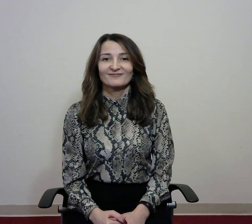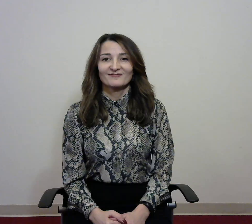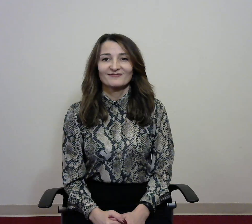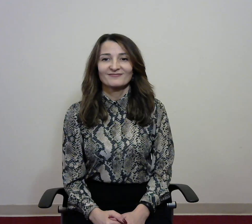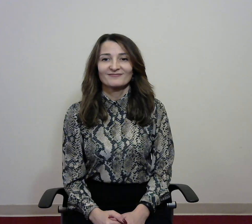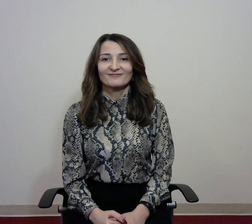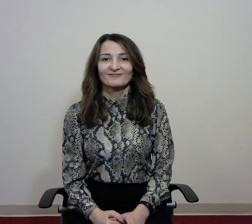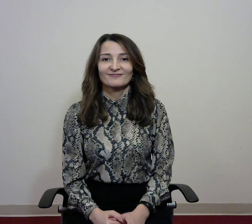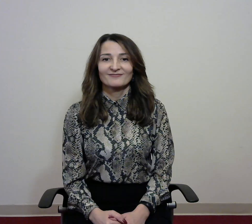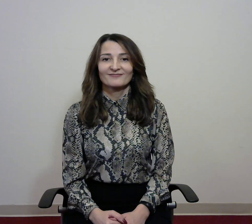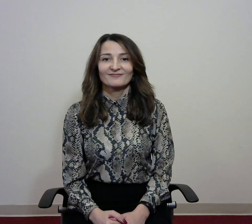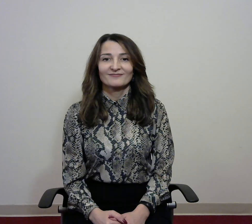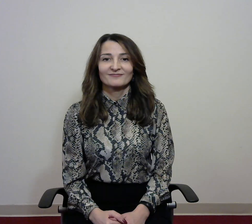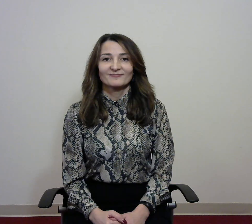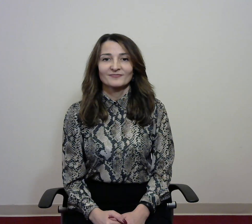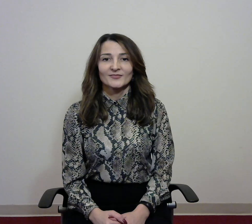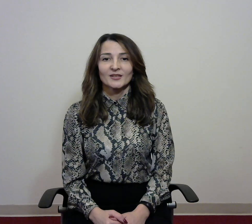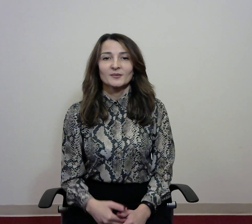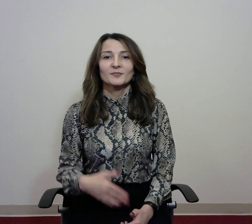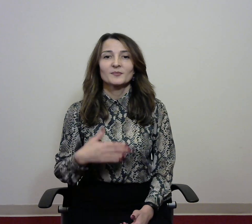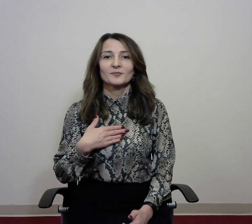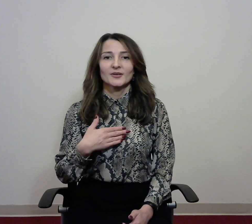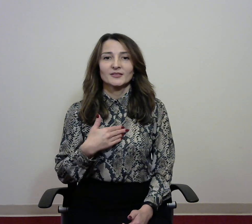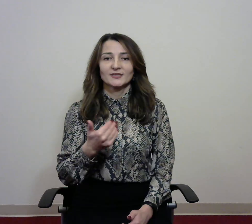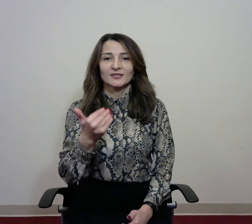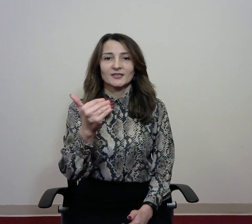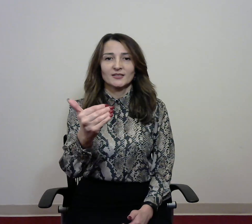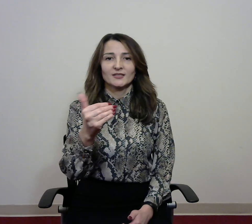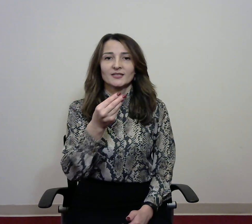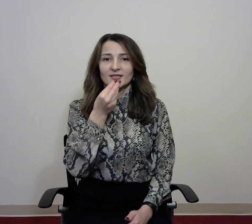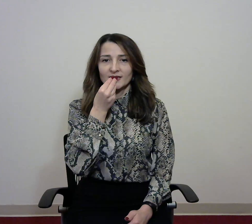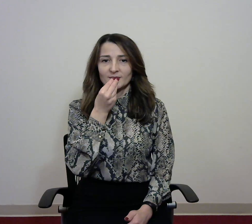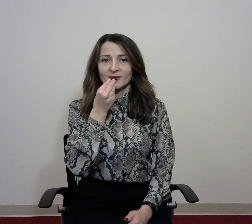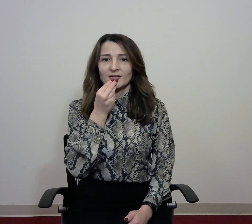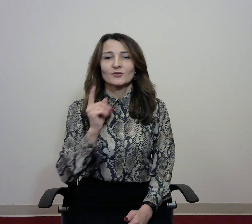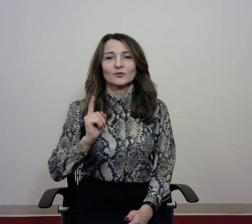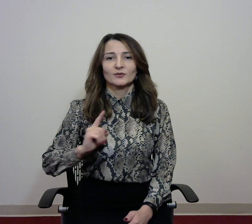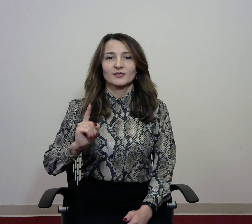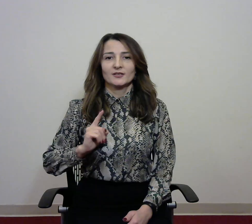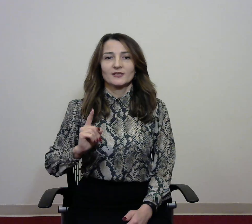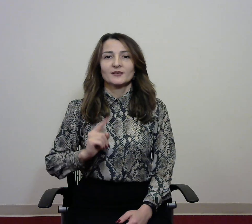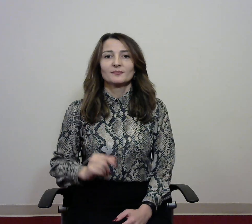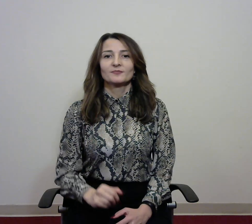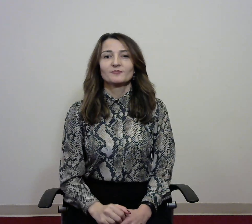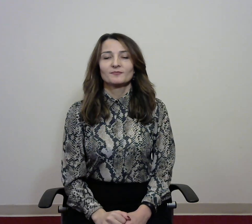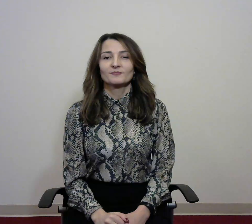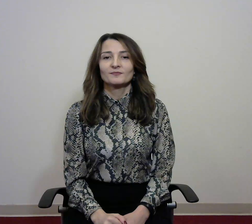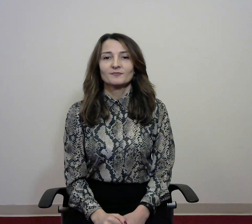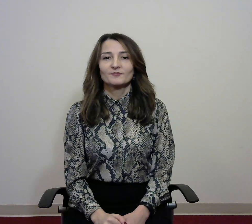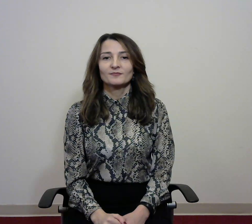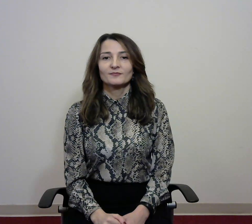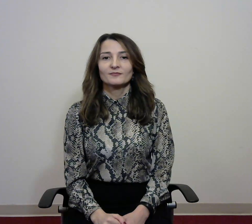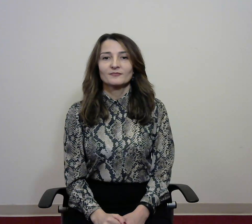Mən sizi naharda gözləyəcəm